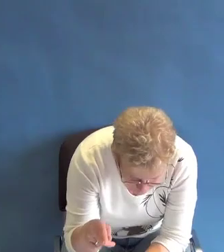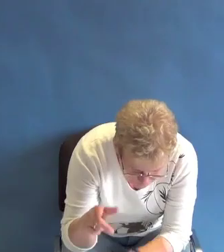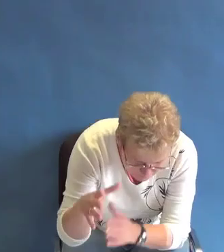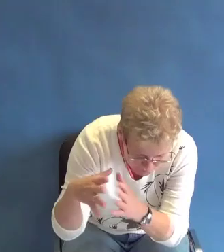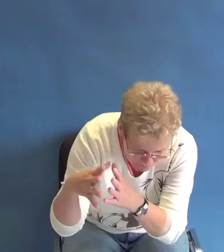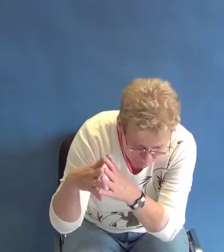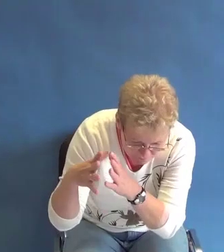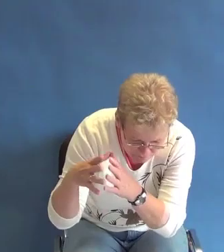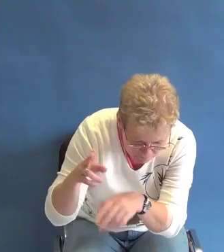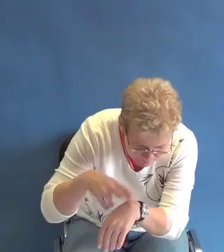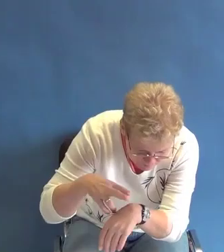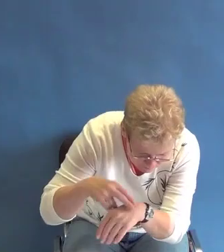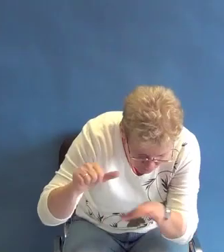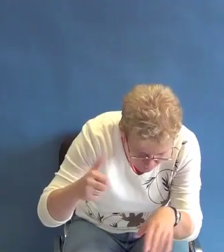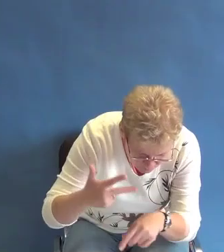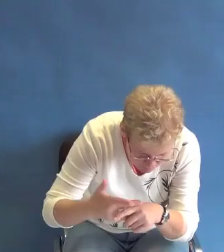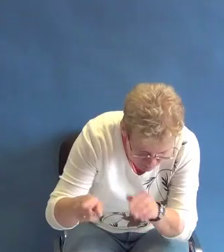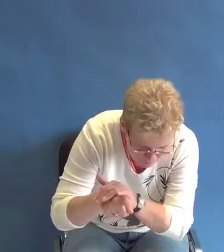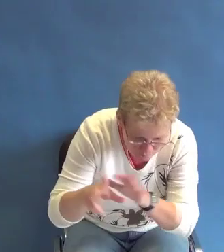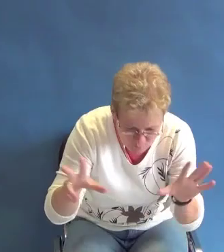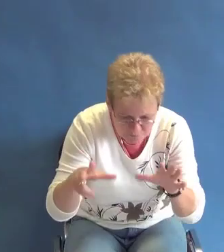Dziesiątego o godzinie szóstej trzydzieści do ósmej.